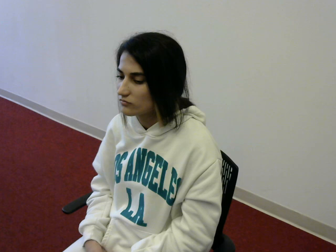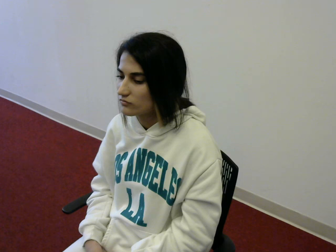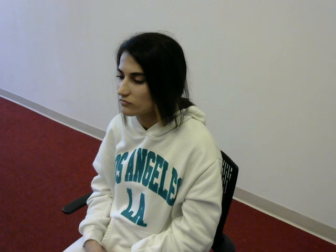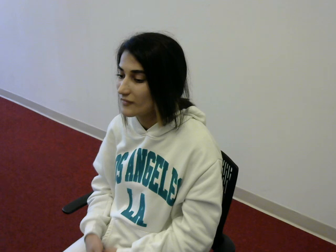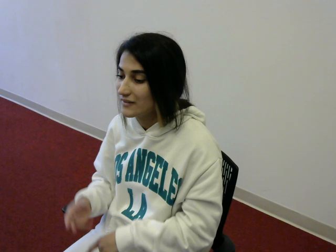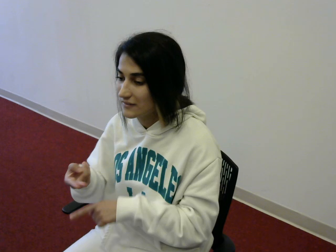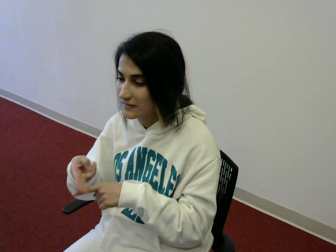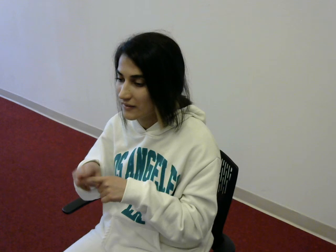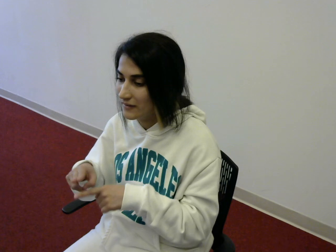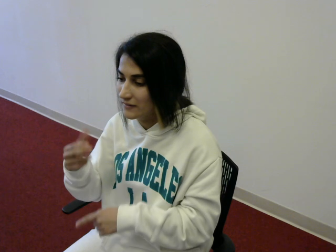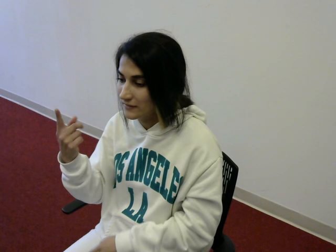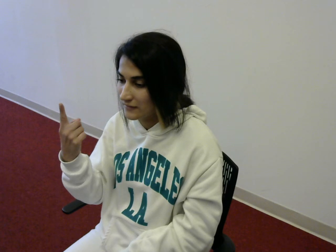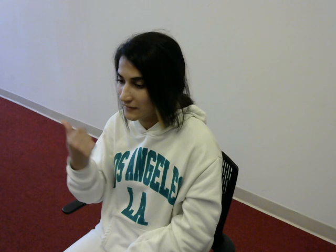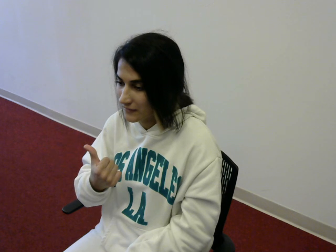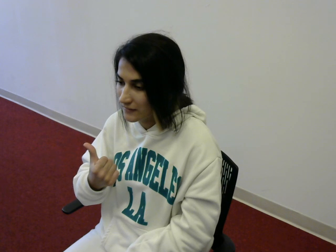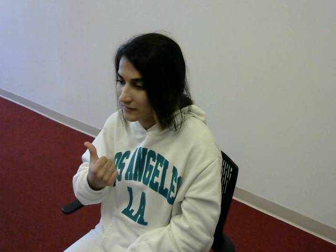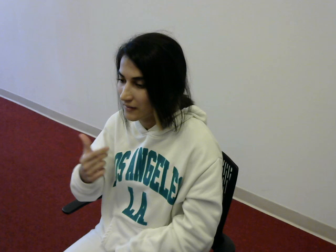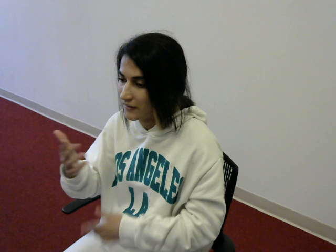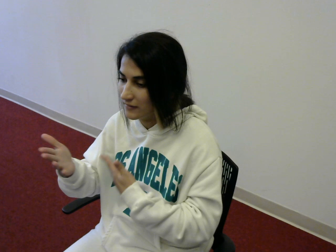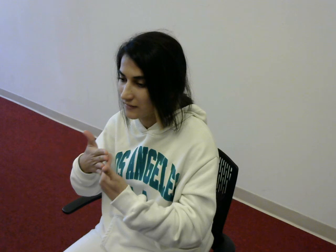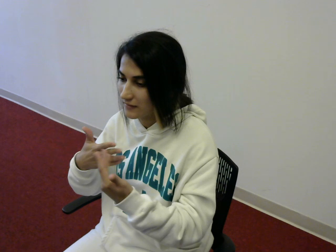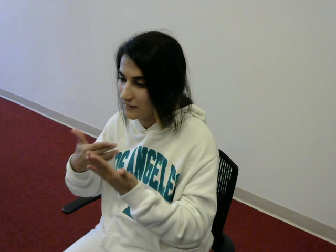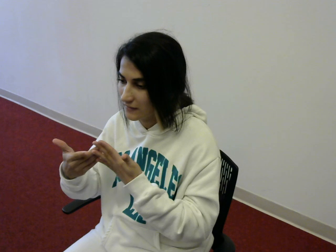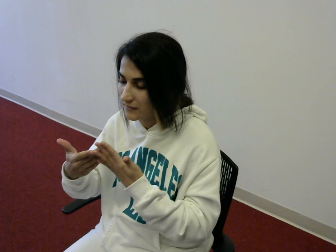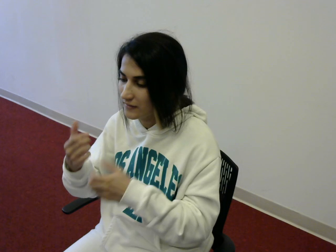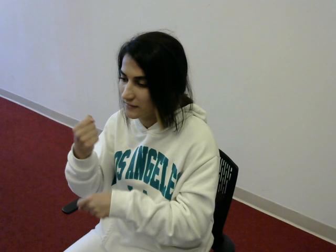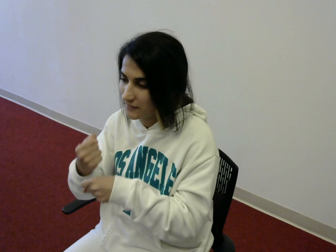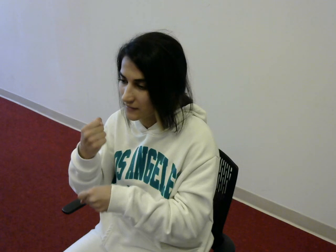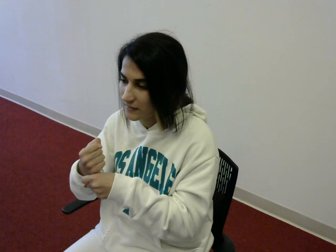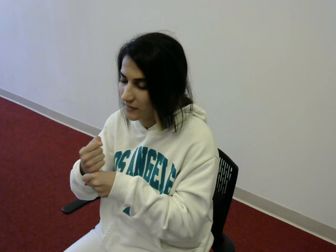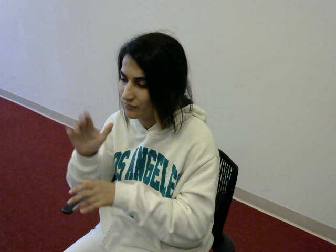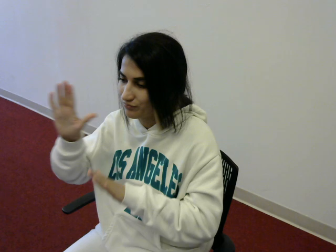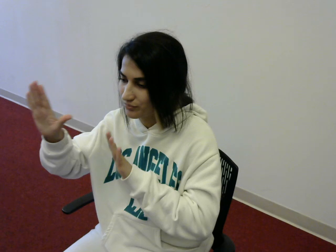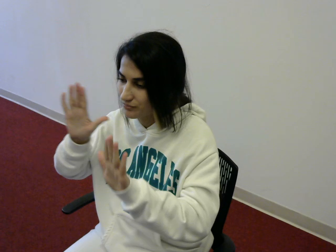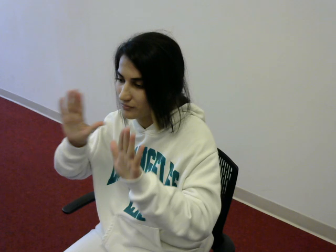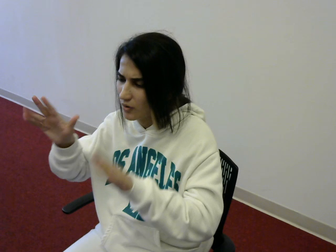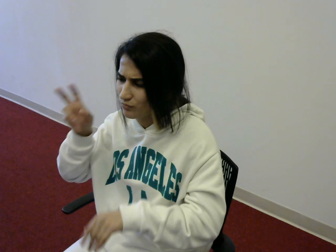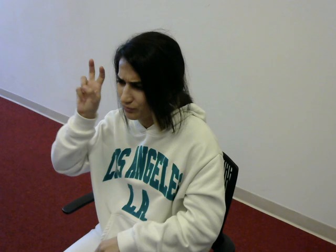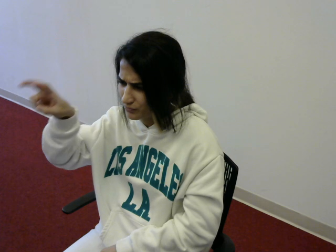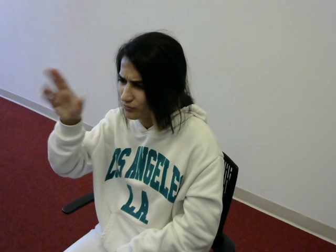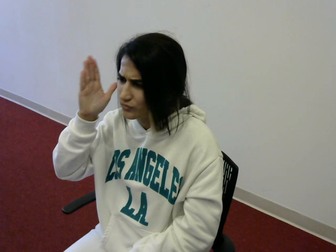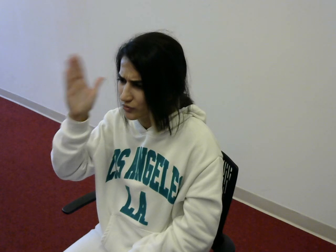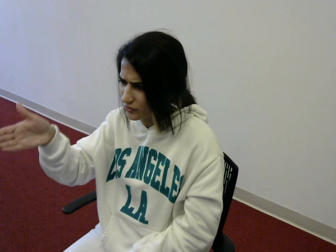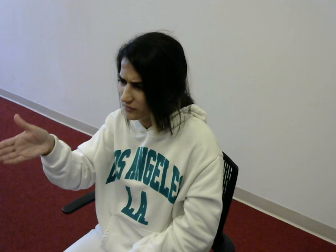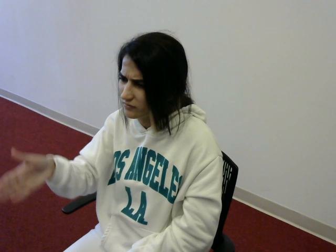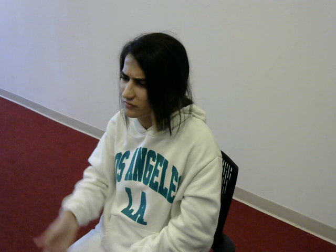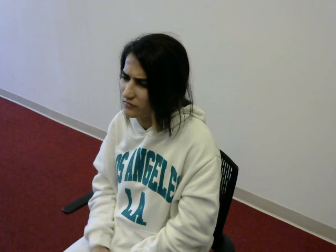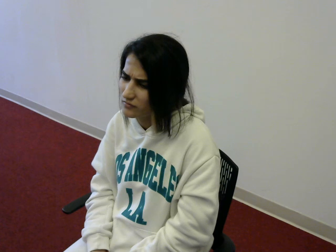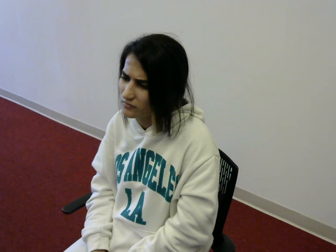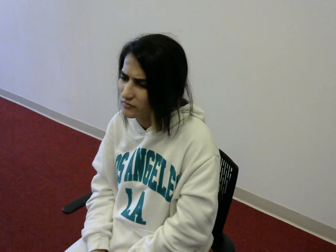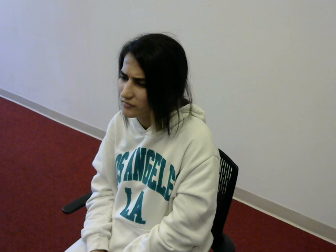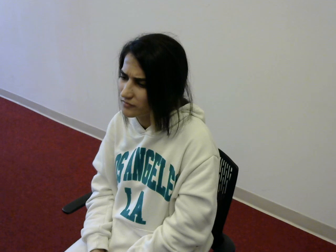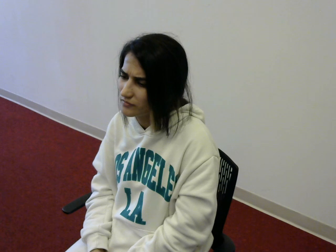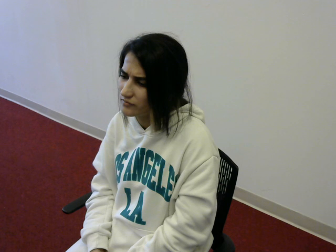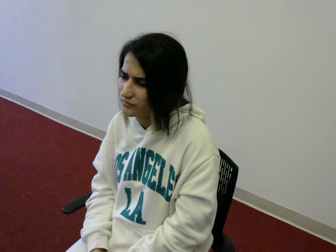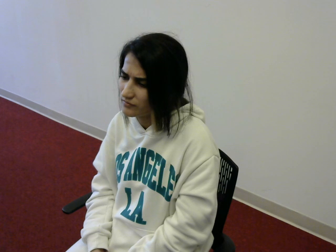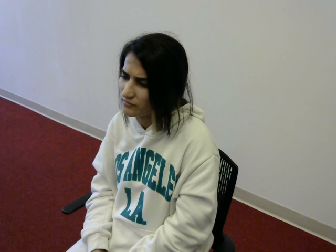Bu həftə əl işləri sərgisinə gedəcəm